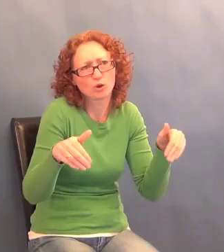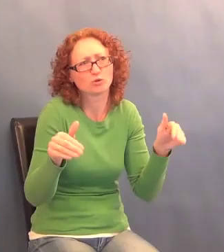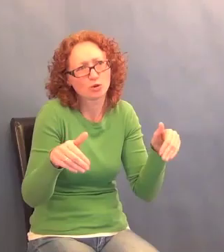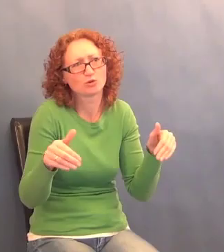Można.